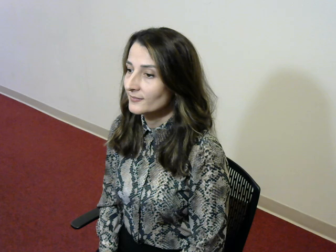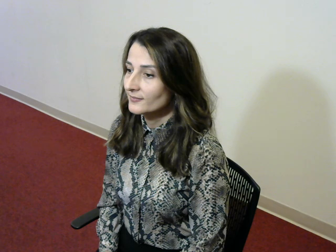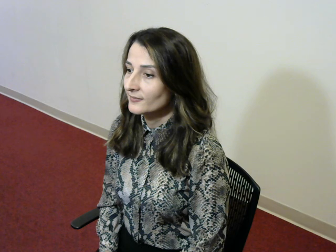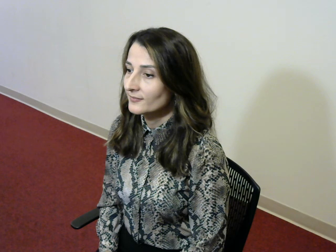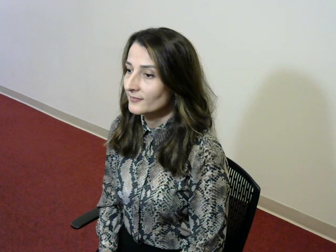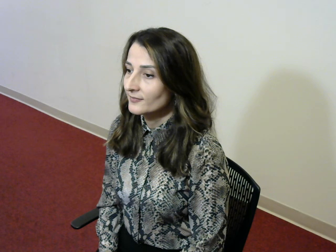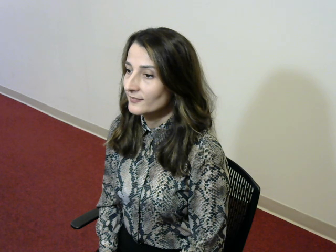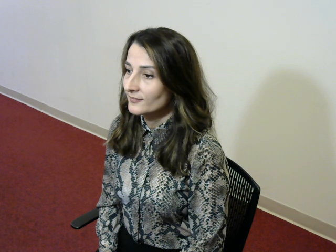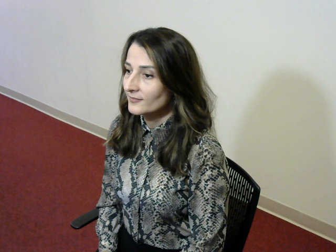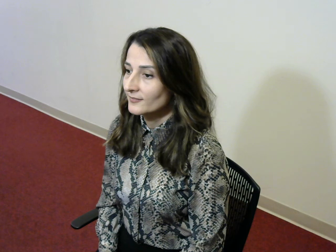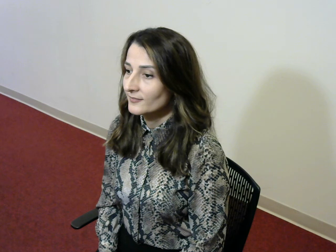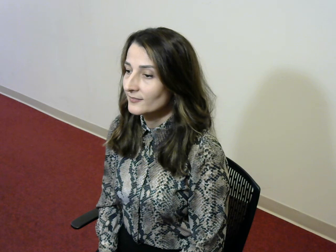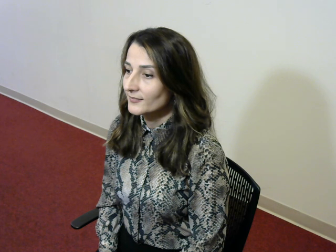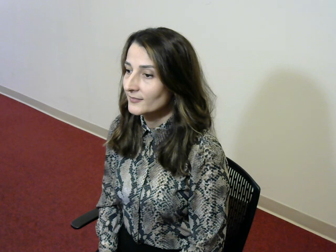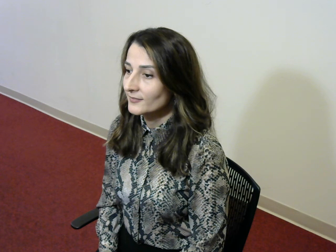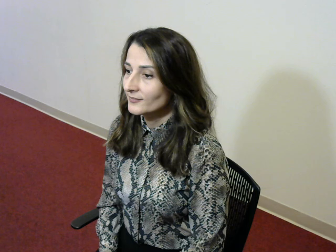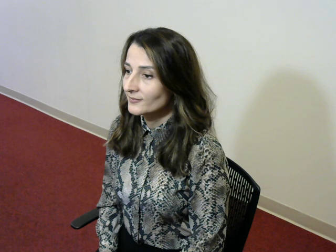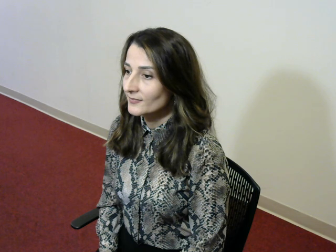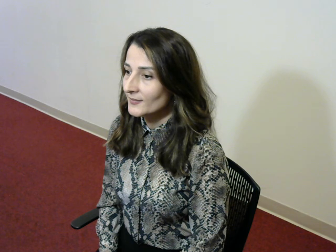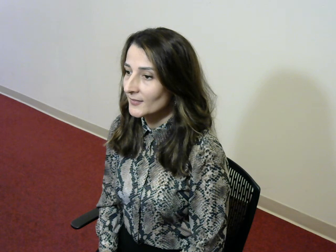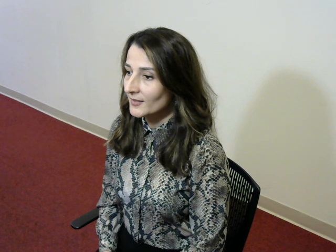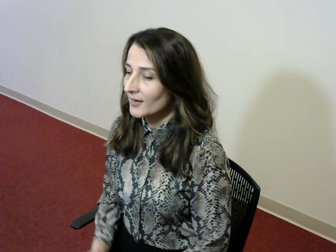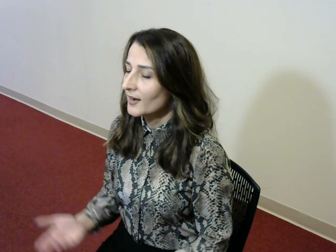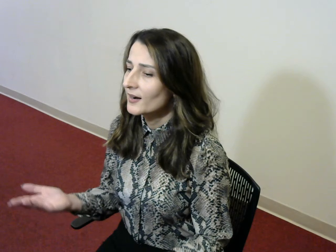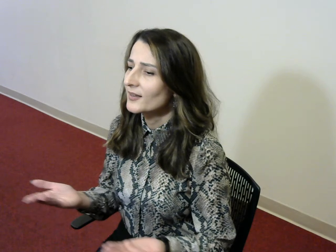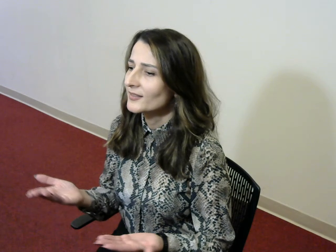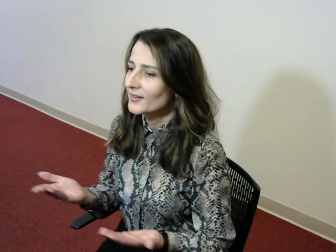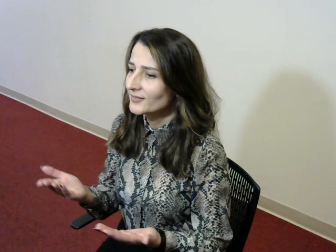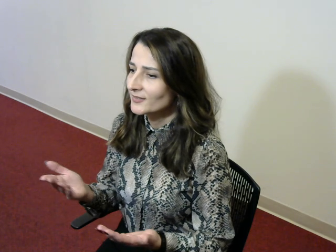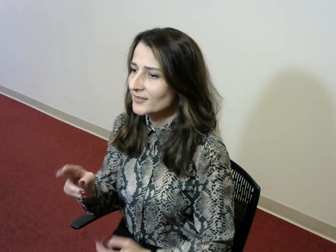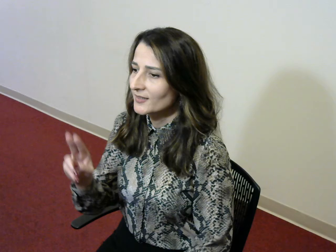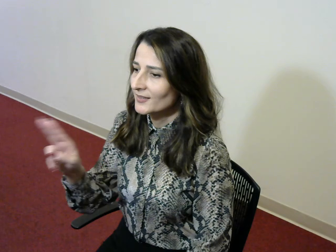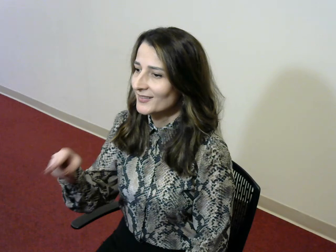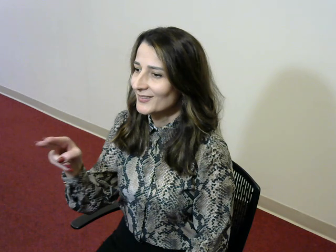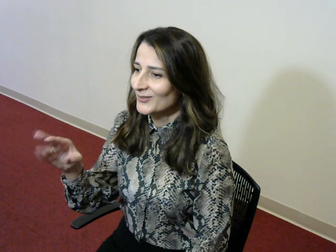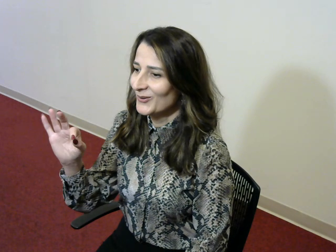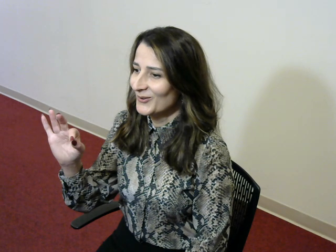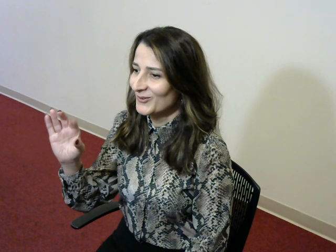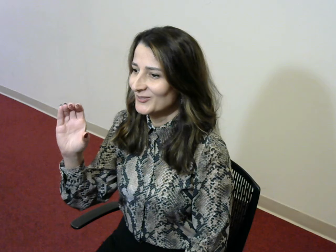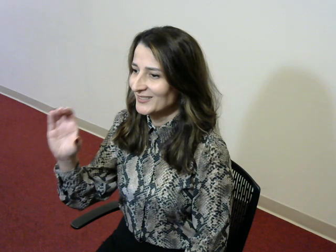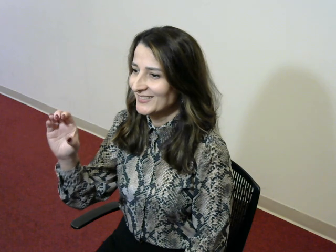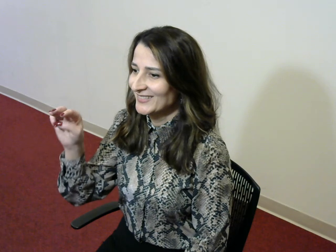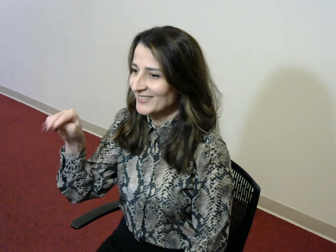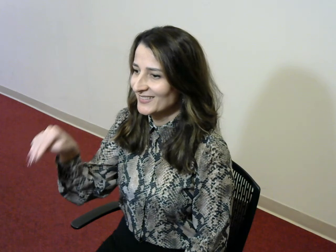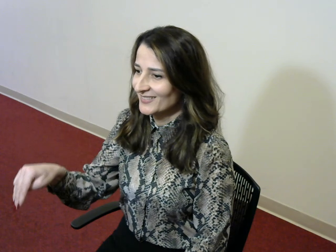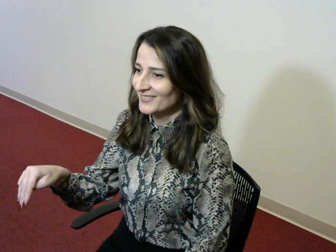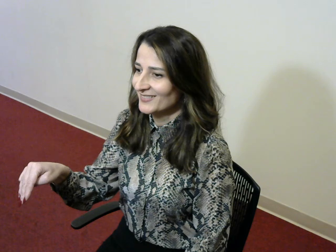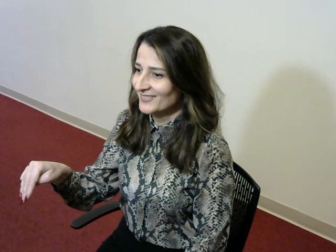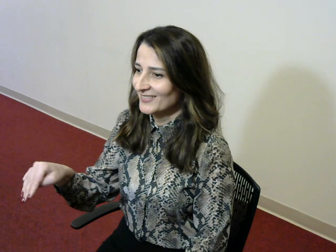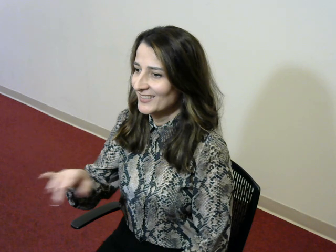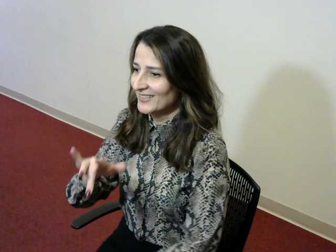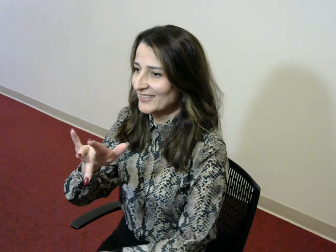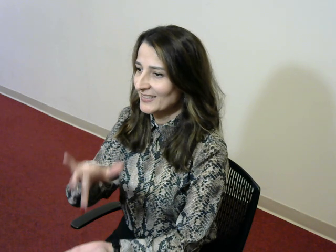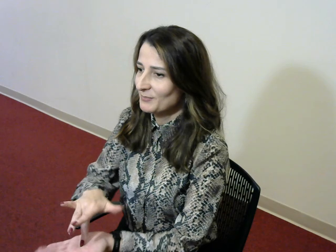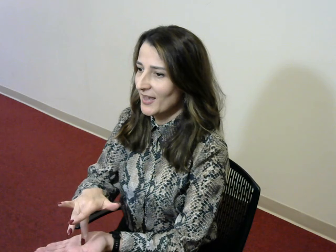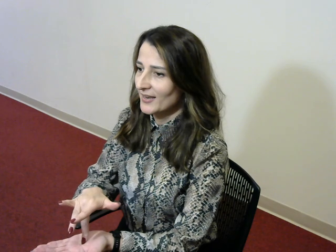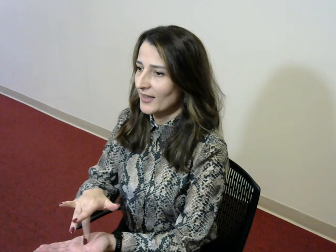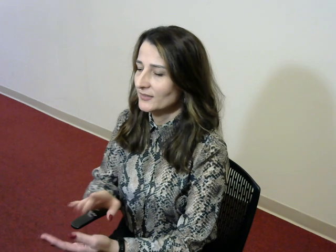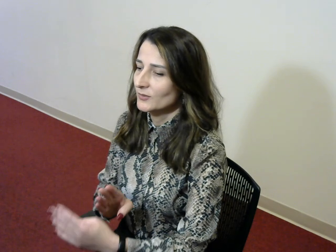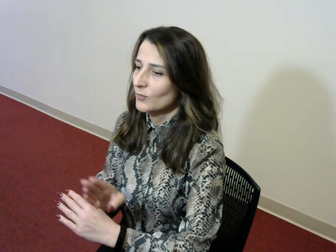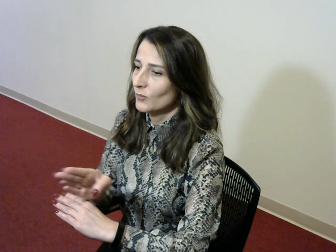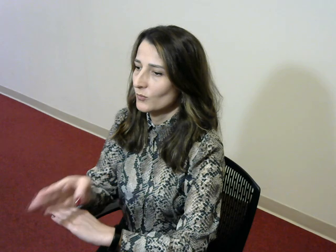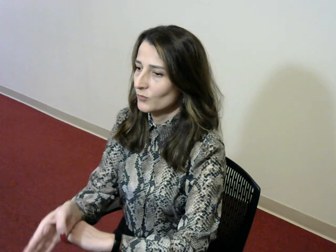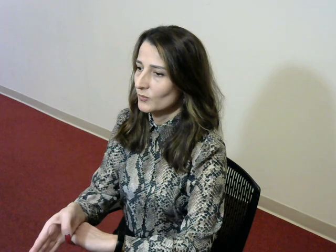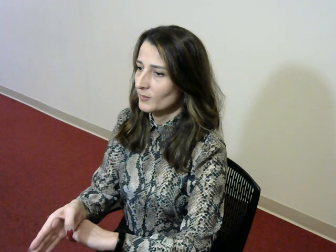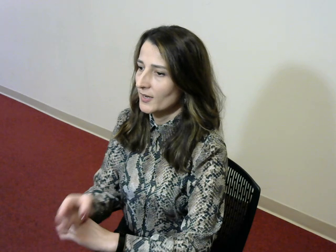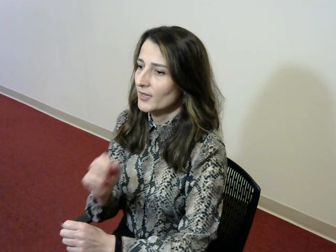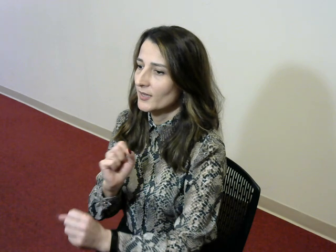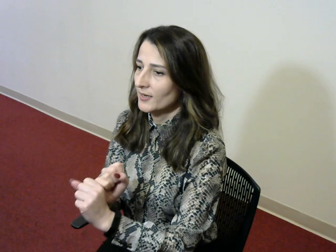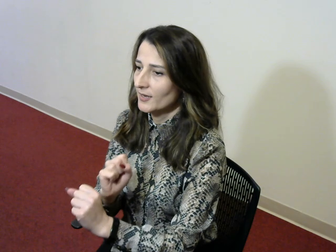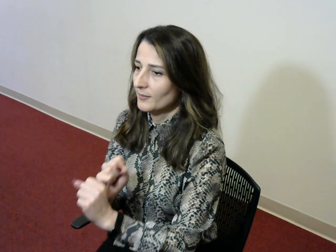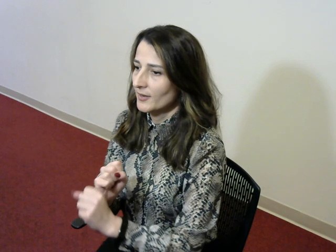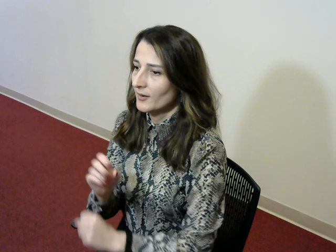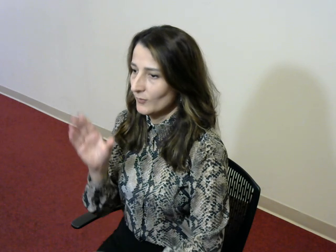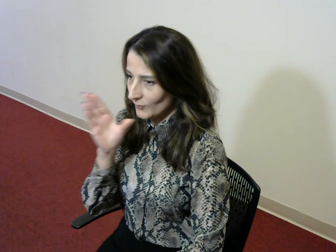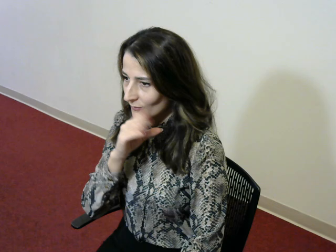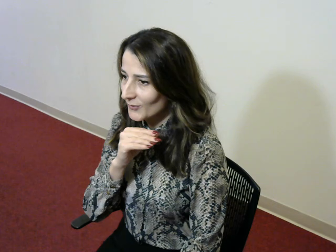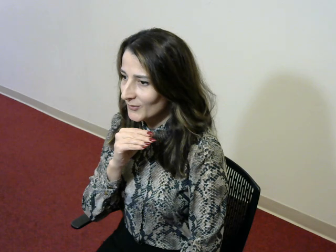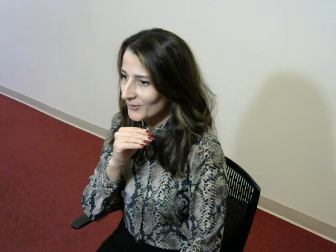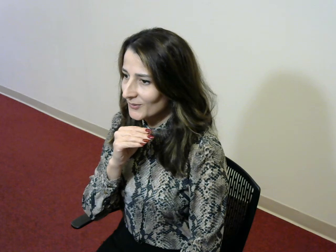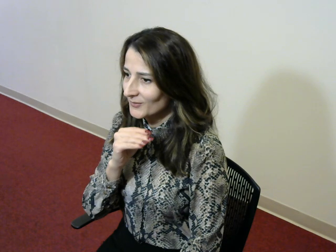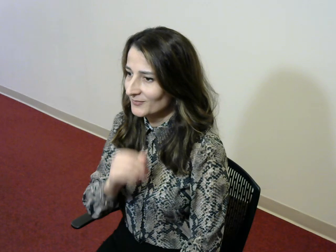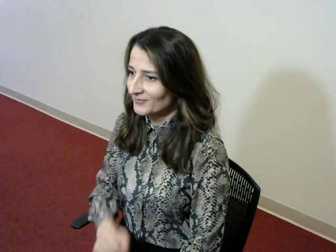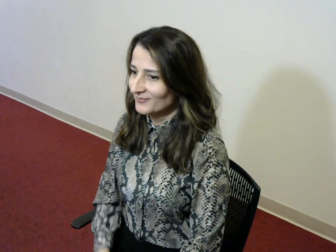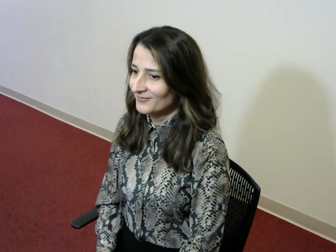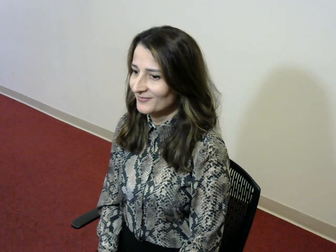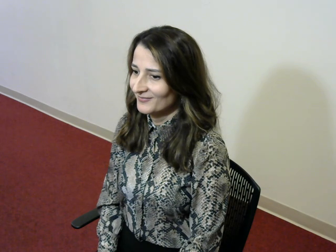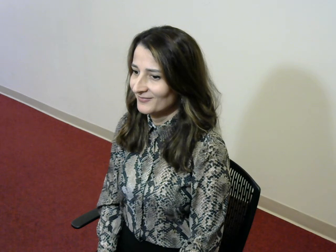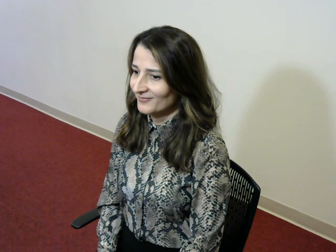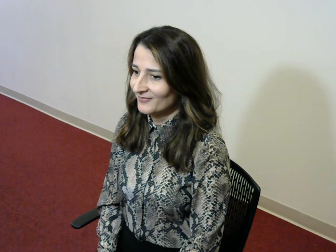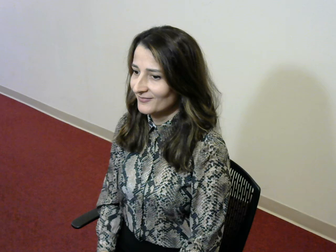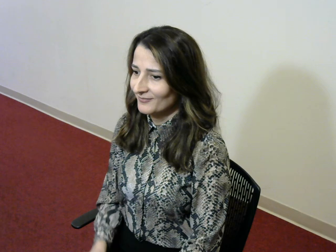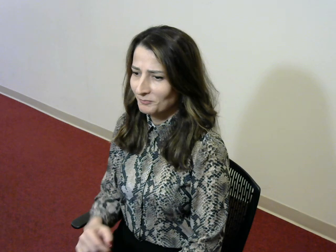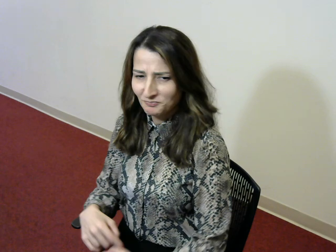Hansı DOST Mərkəzlərinə müraciət edə bilərəm?